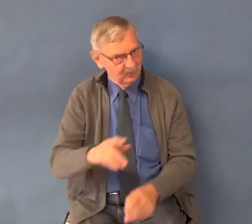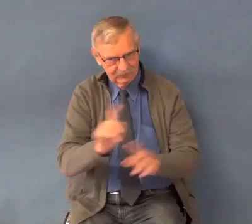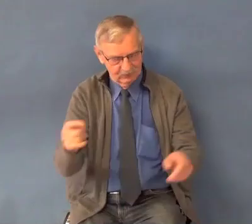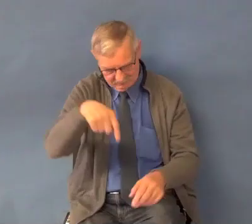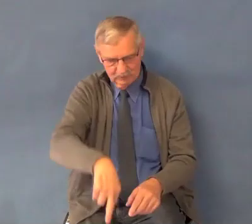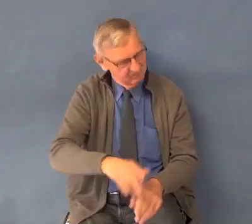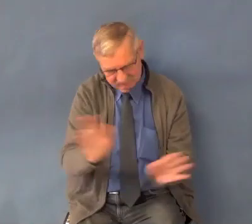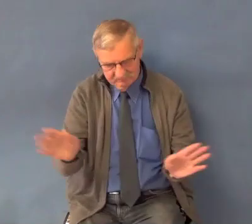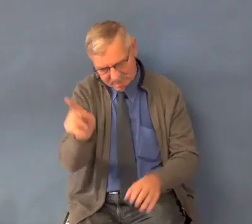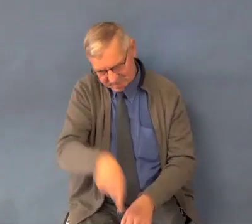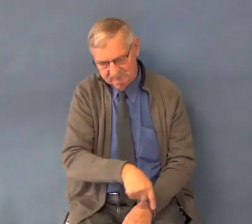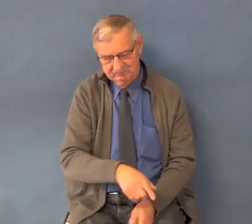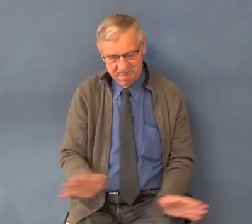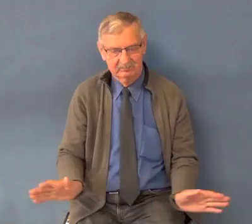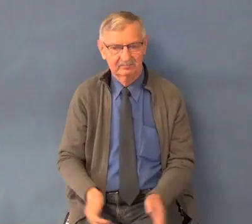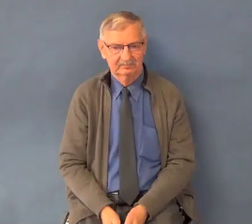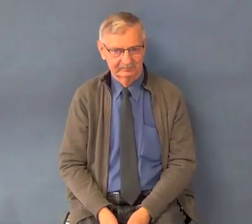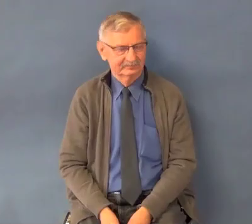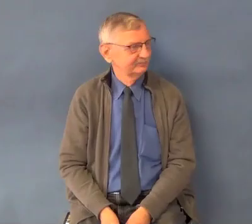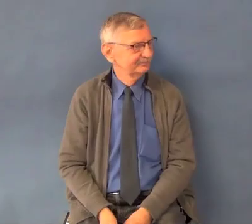Nie wolno tam wchodzić, jest przekreślone.